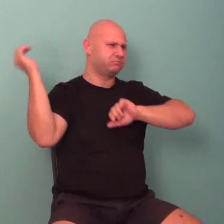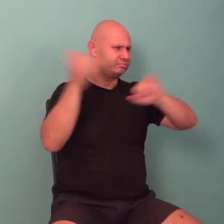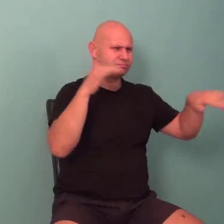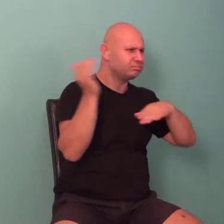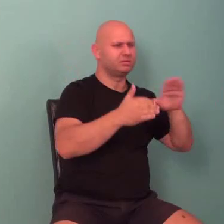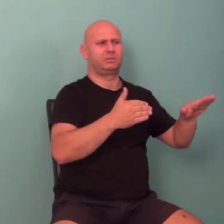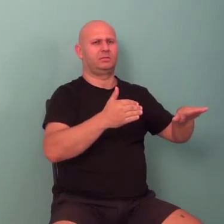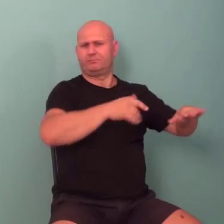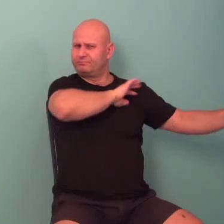Ewakuowali wszystkich.